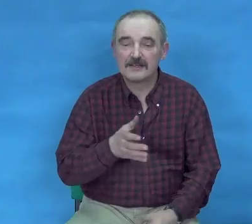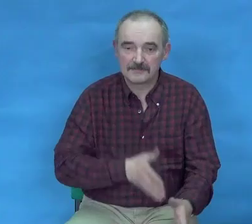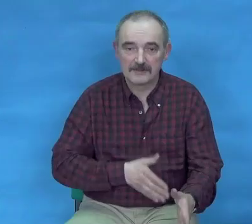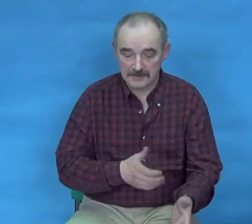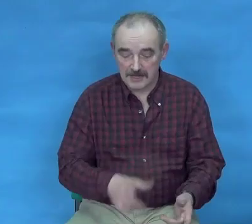Dotyczy pociągu.